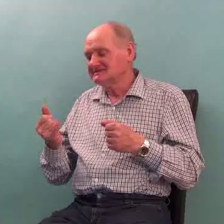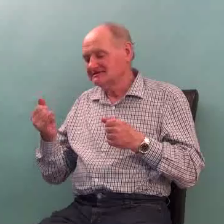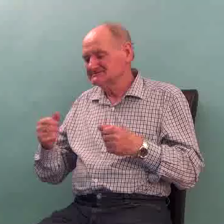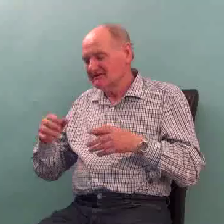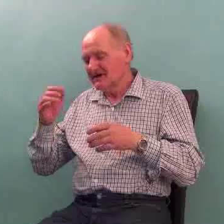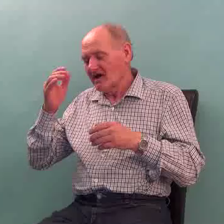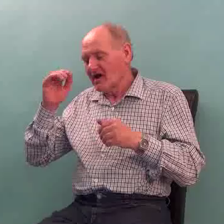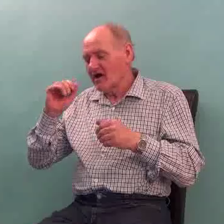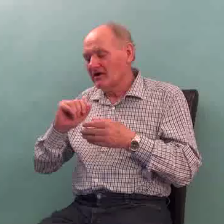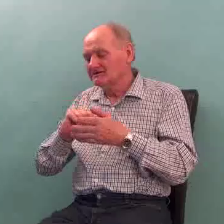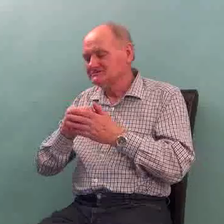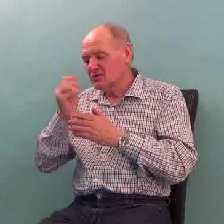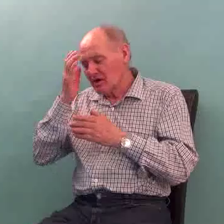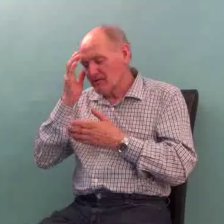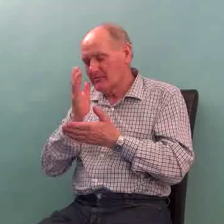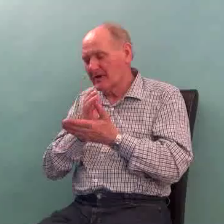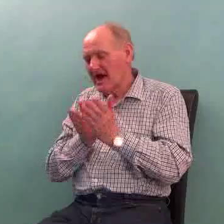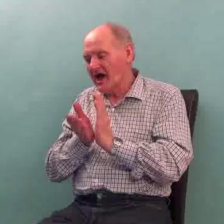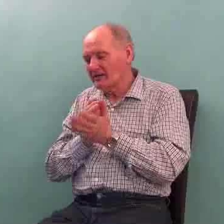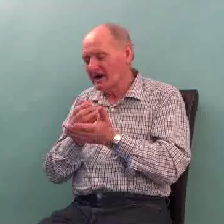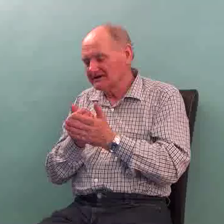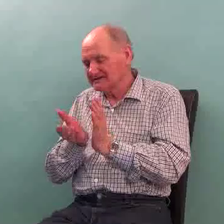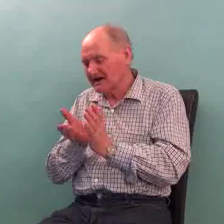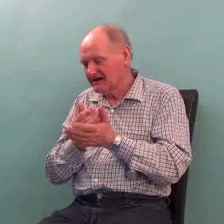Szkło popękało.